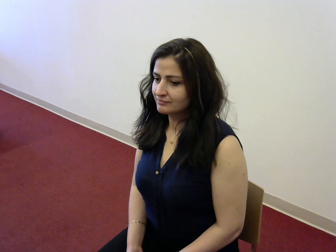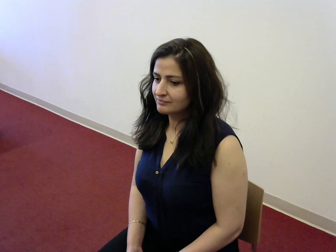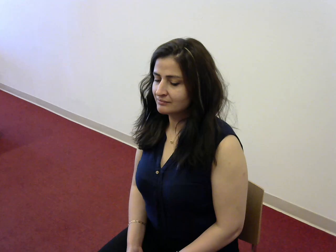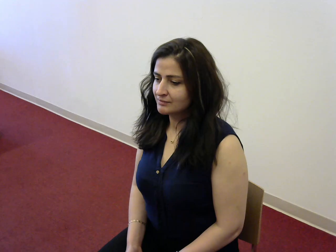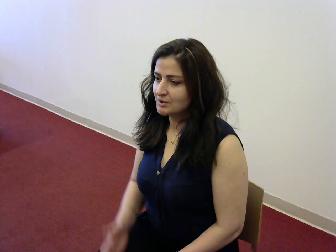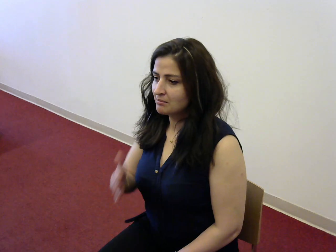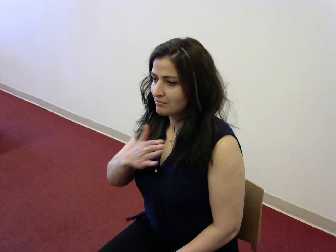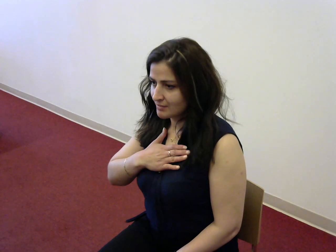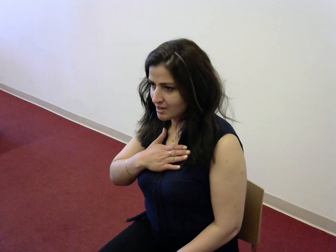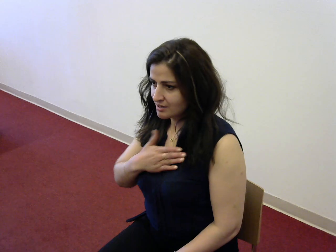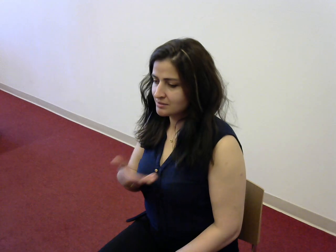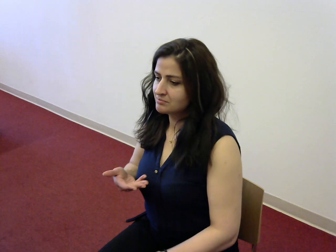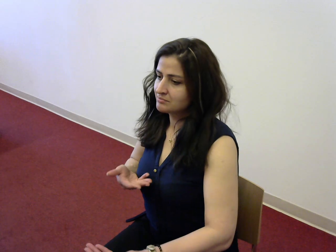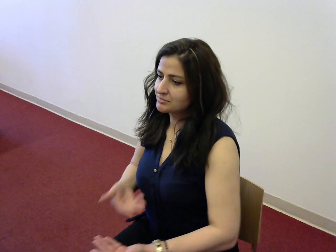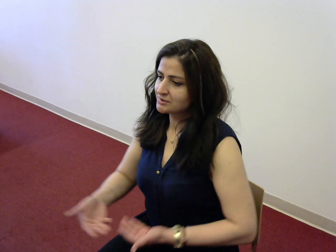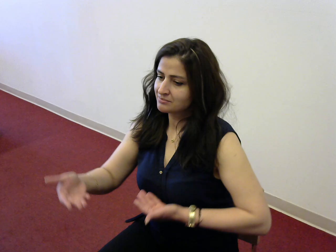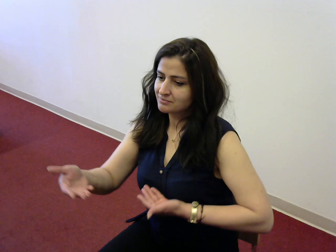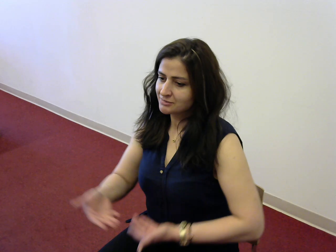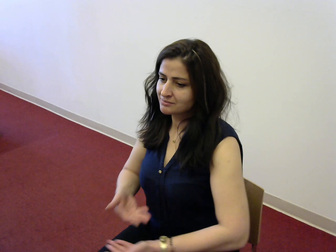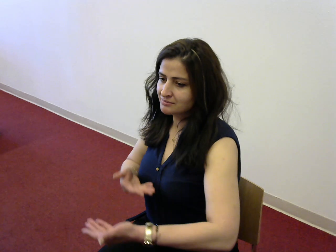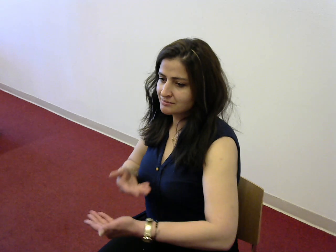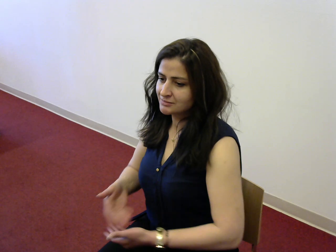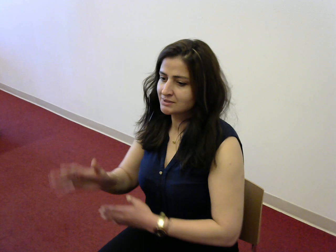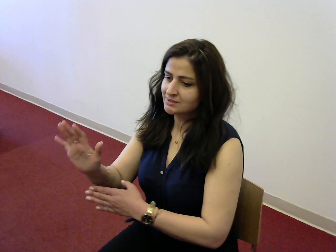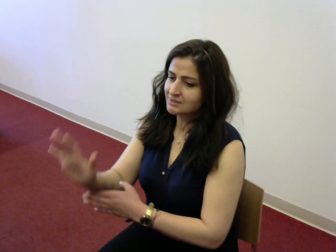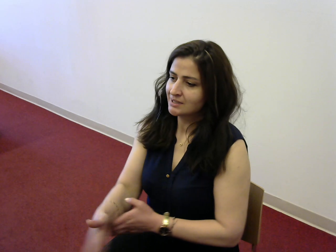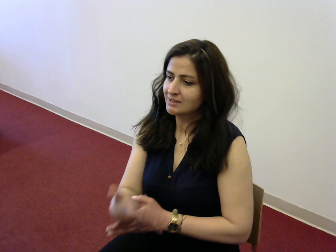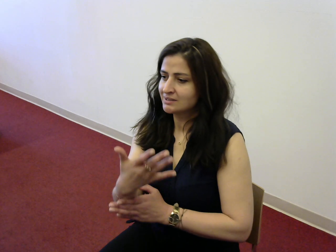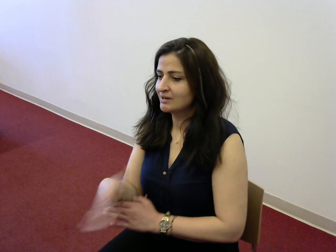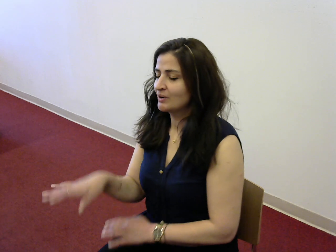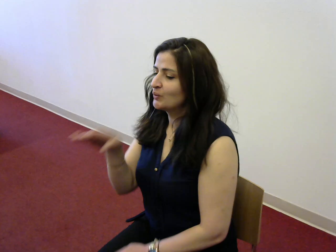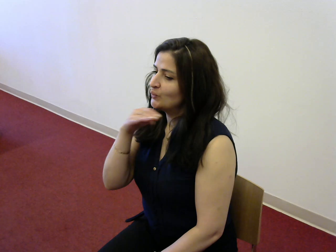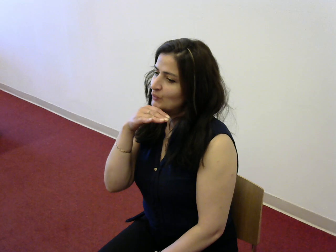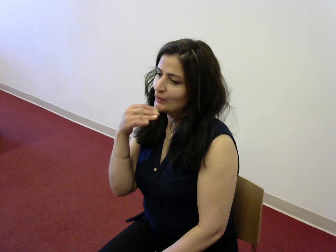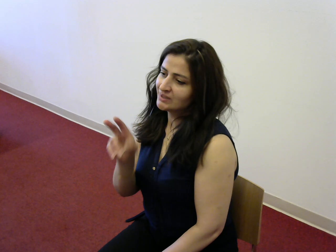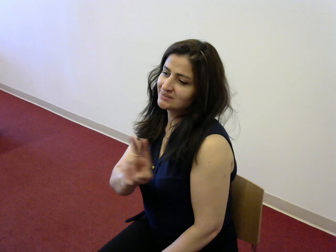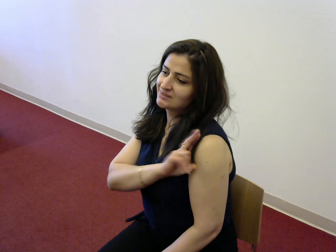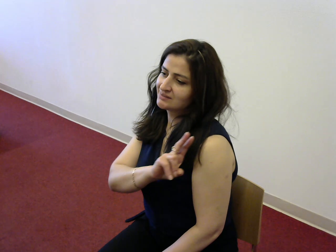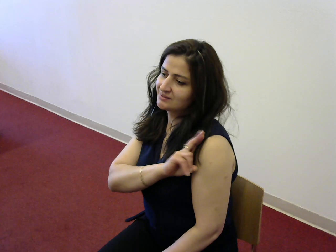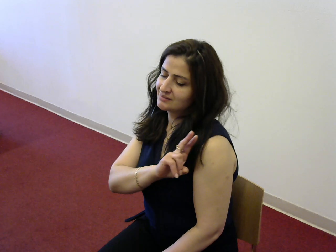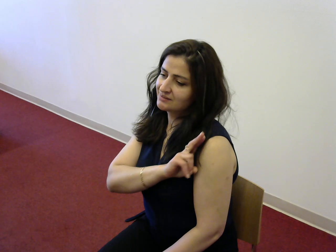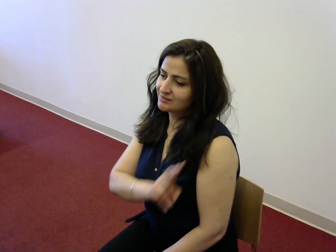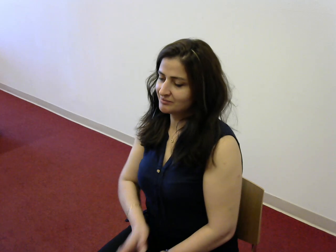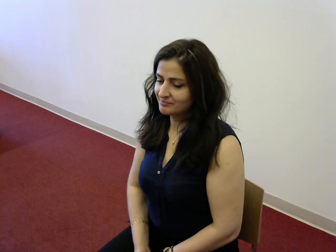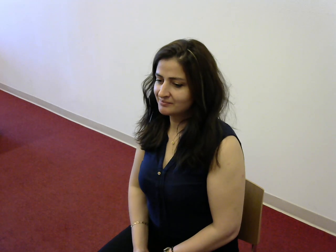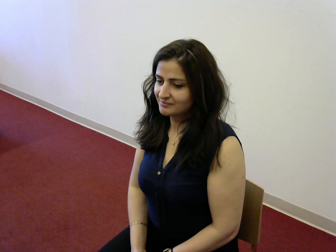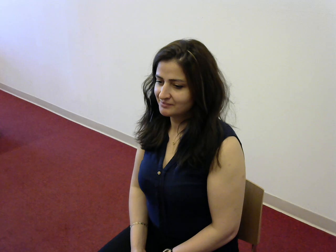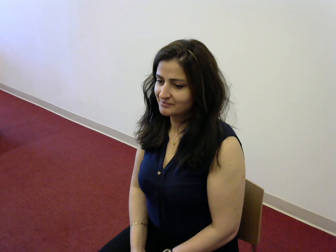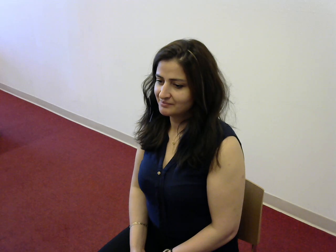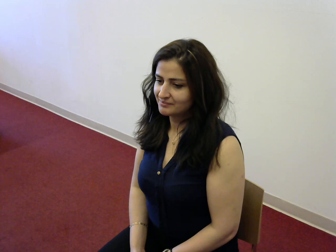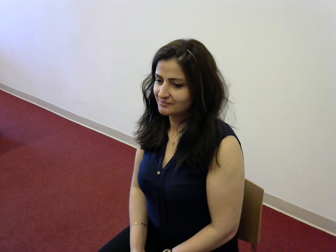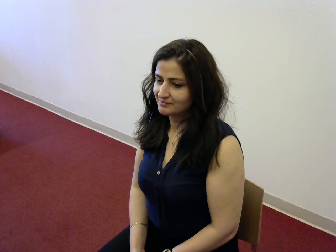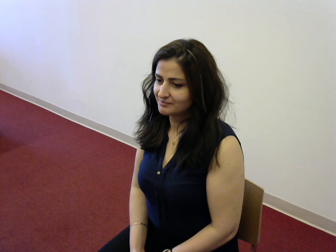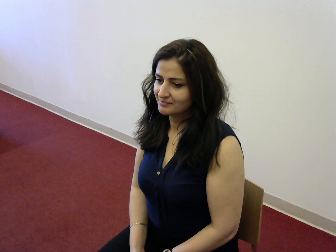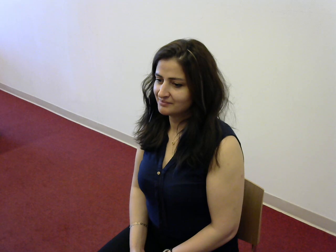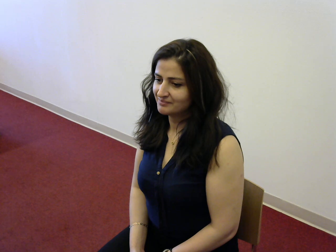Mən piyada gəzməyi çox sevirəm